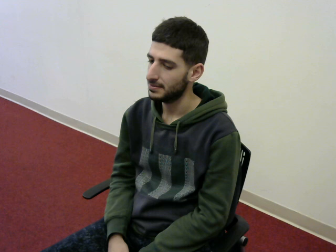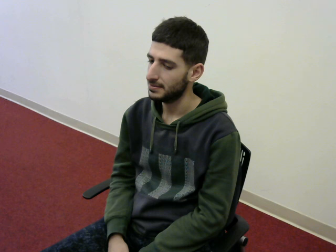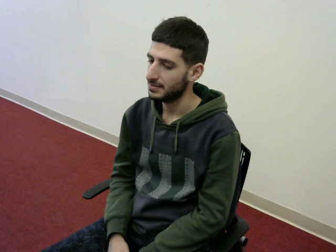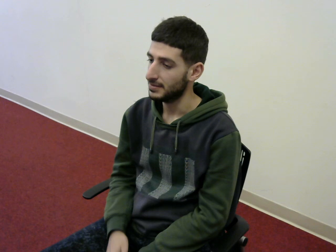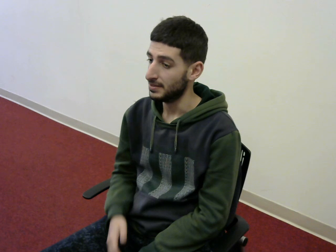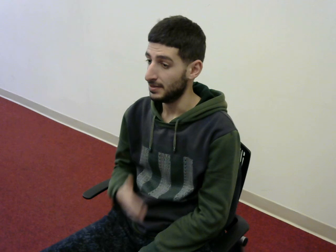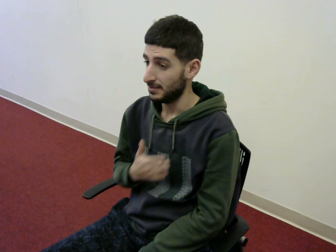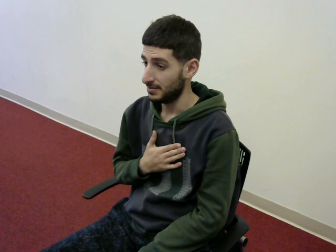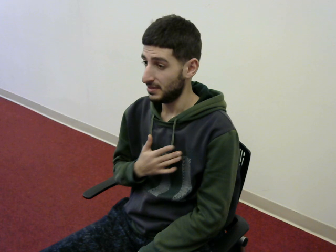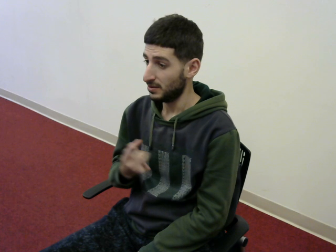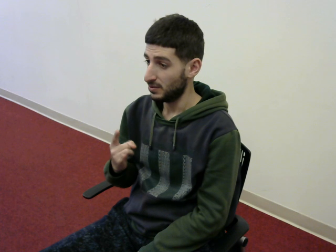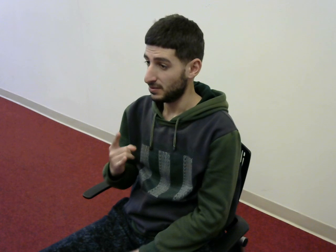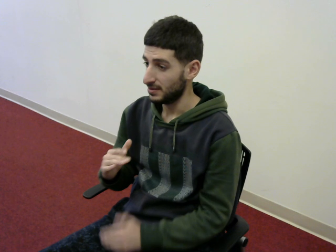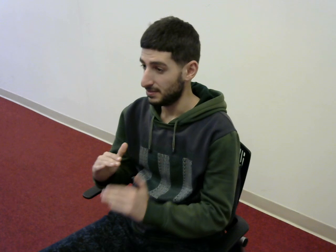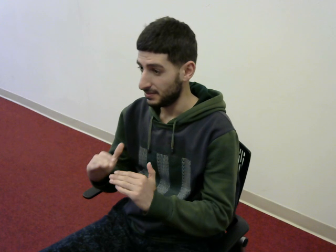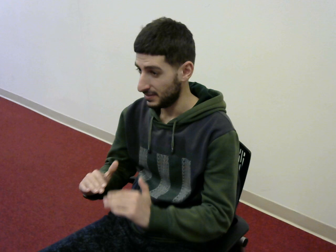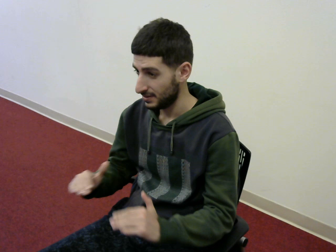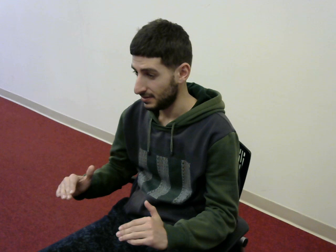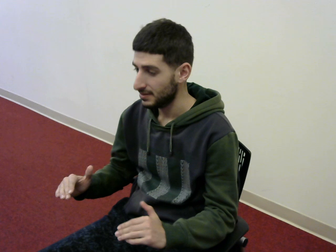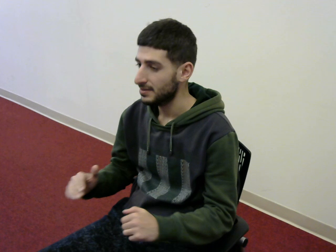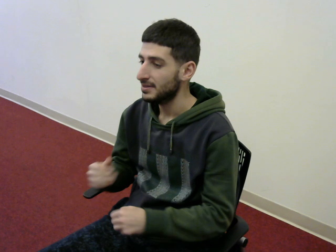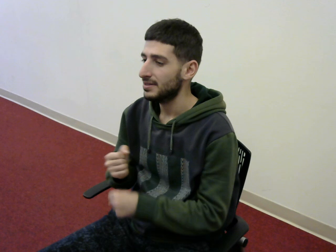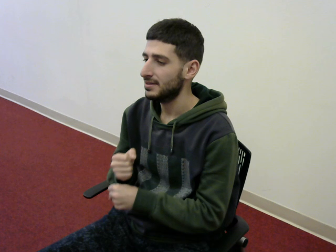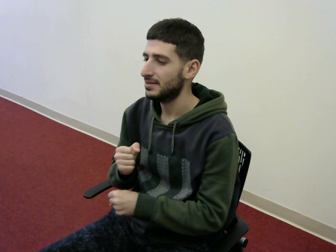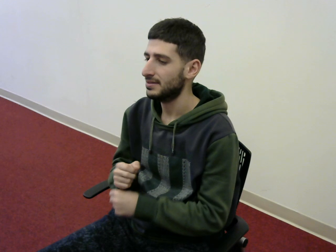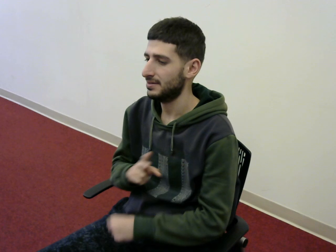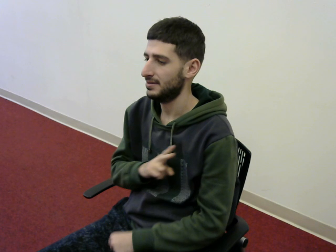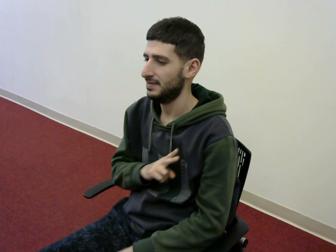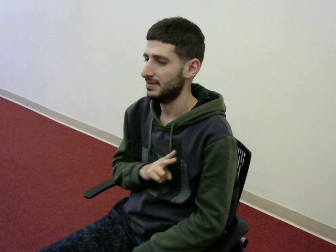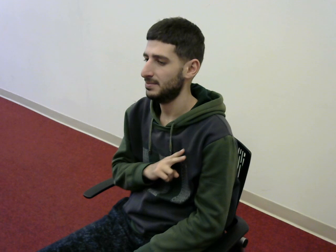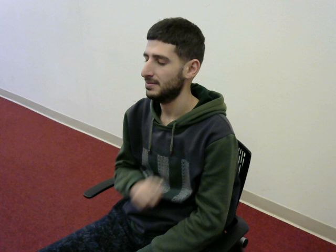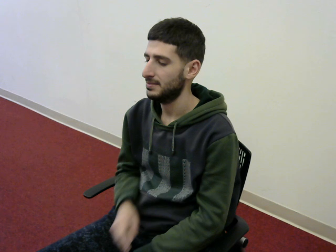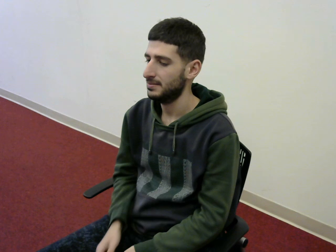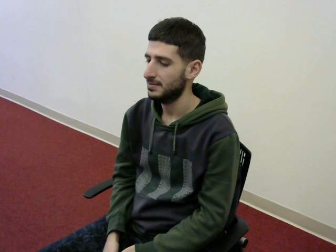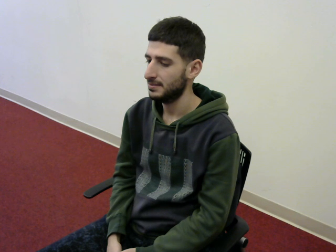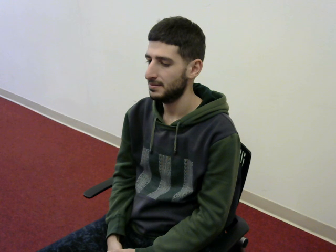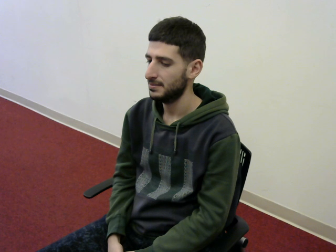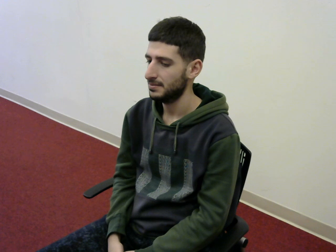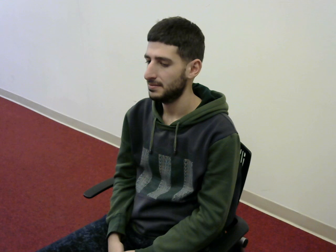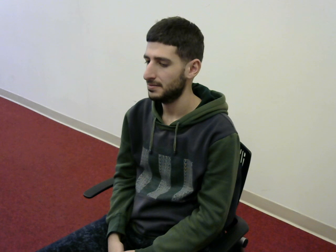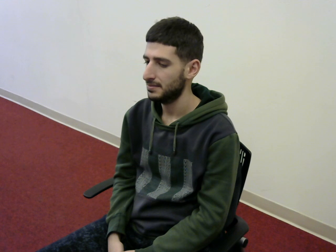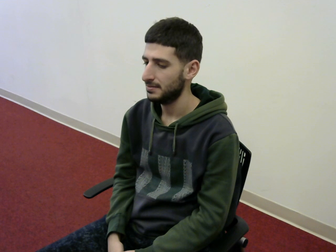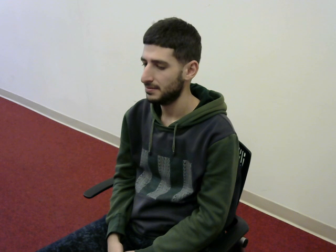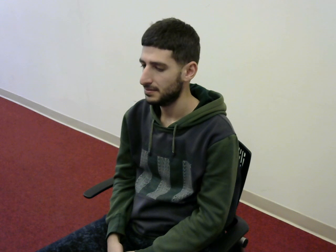Mən uşaqlarla işləməyi sevirəm